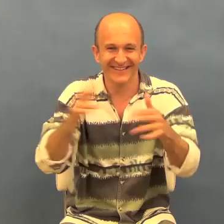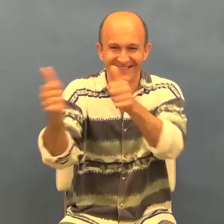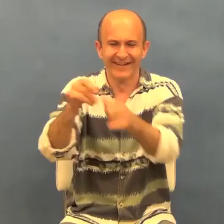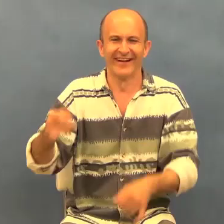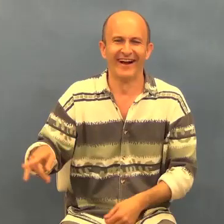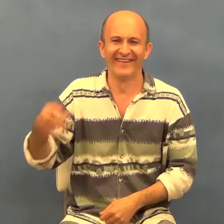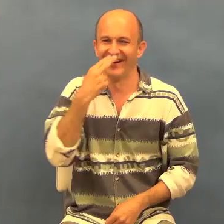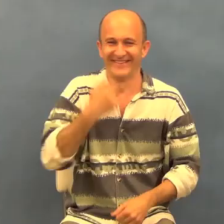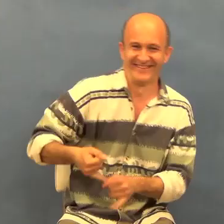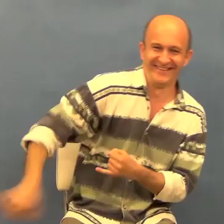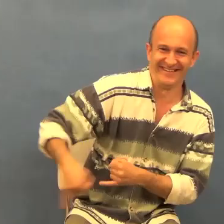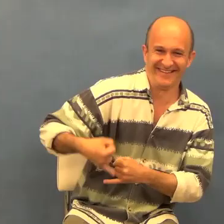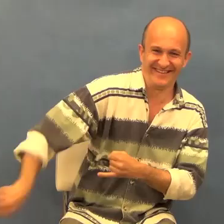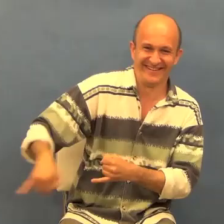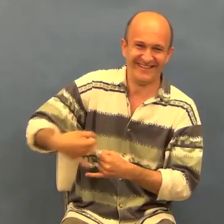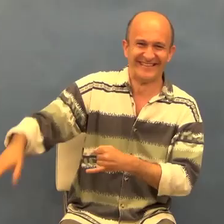Charlie odgania go nogą, to niezręczna sytuacja.